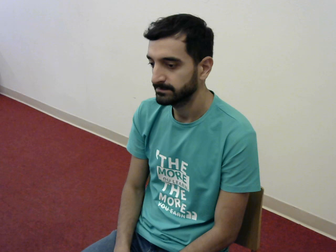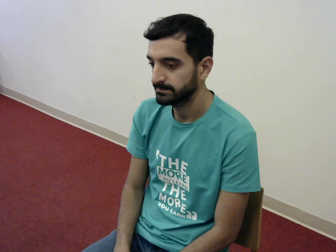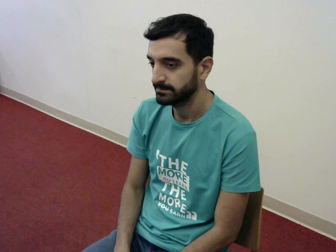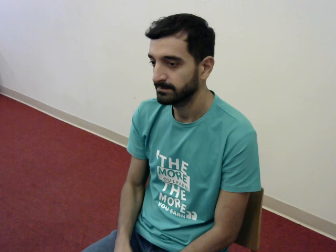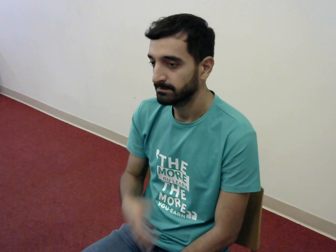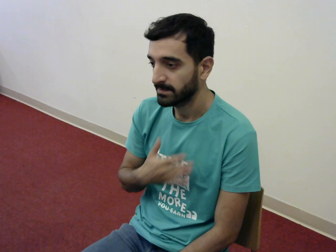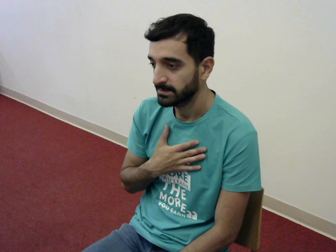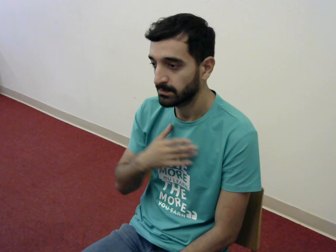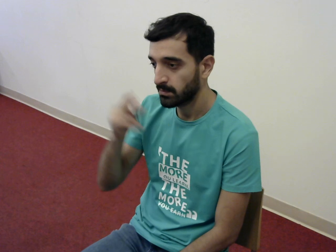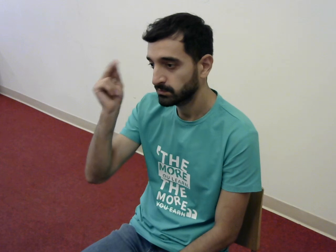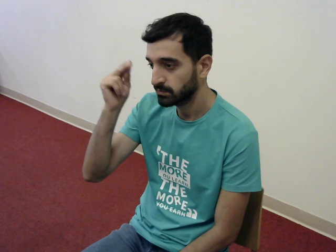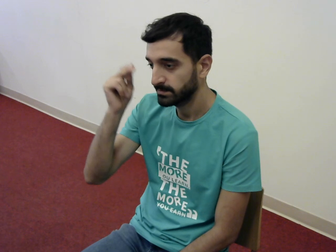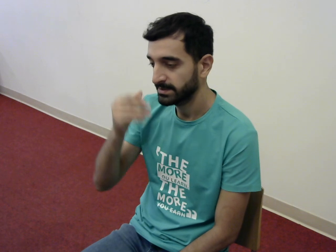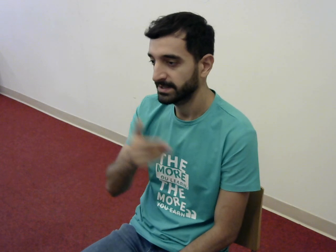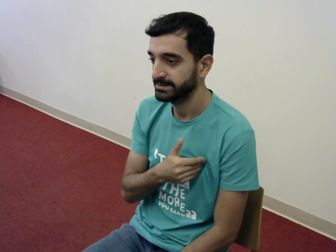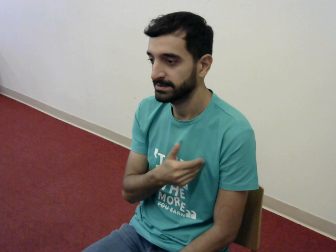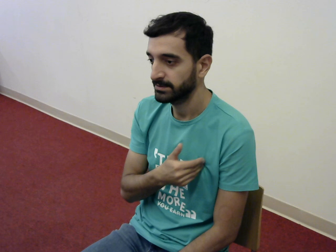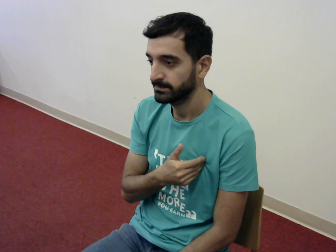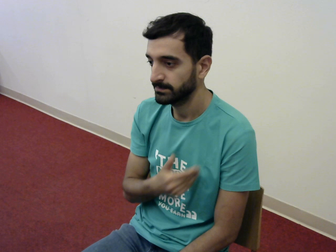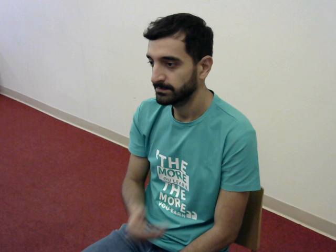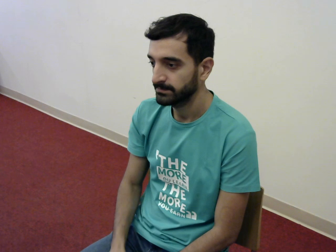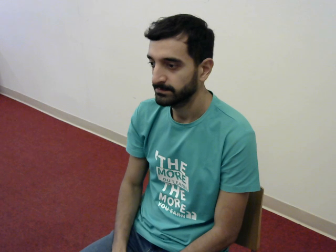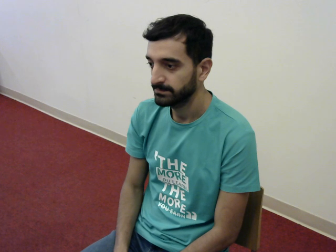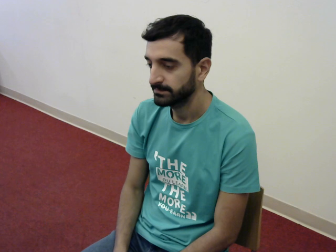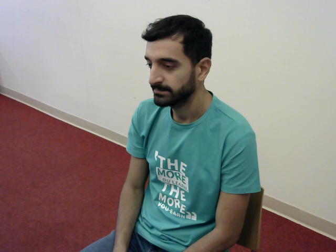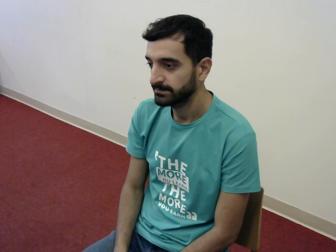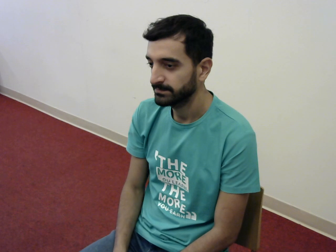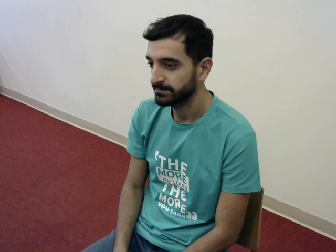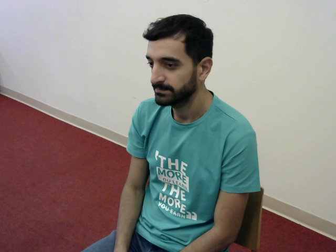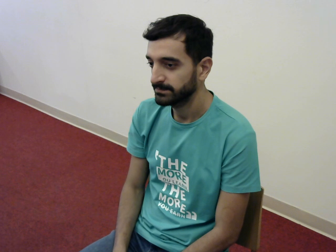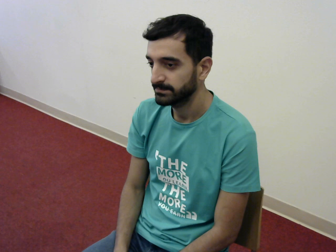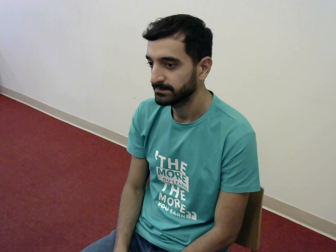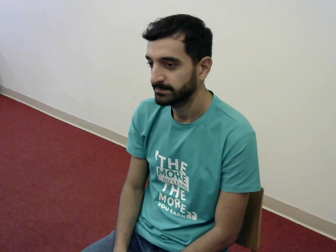Mən öyrənmək istəyirəm